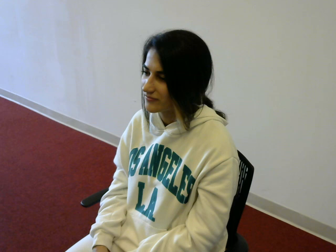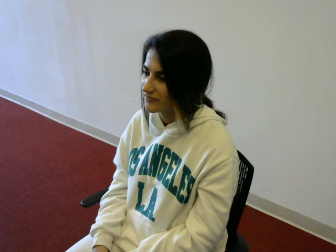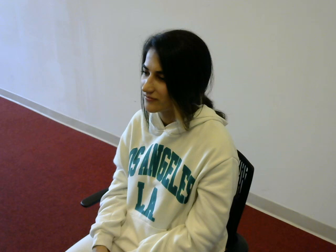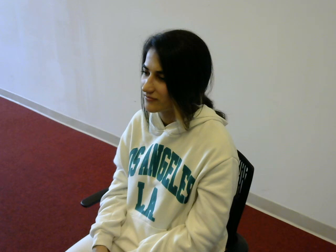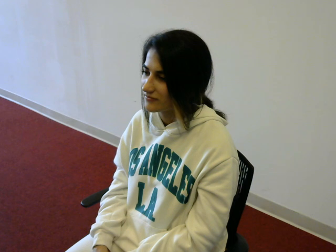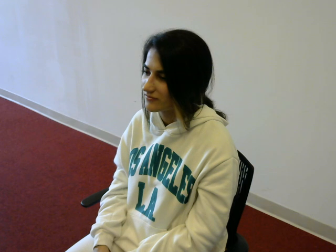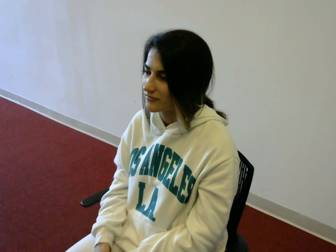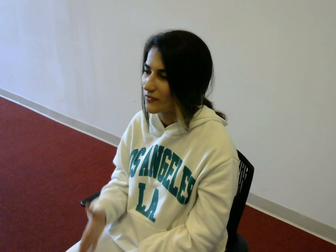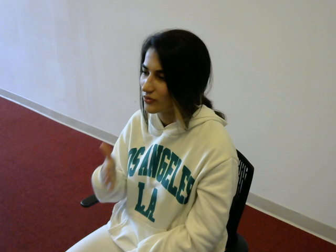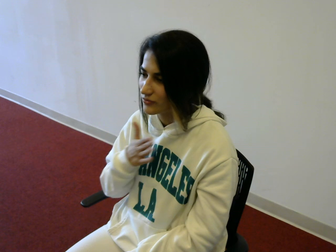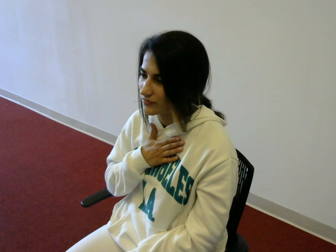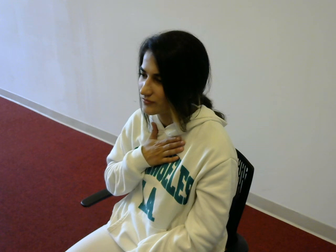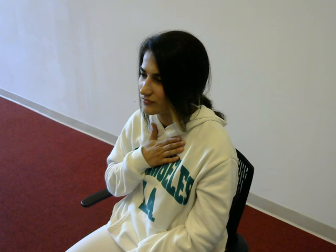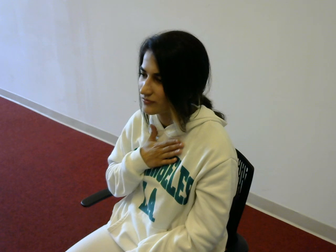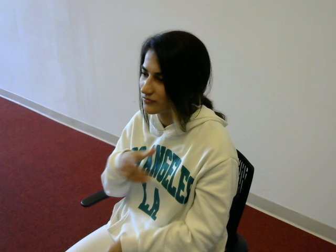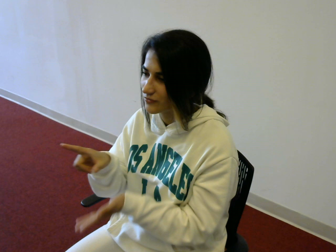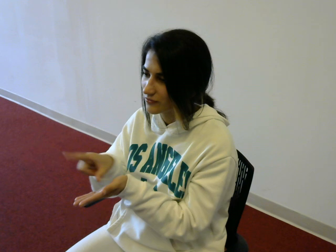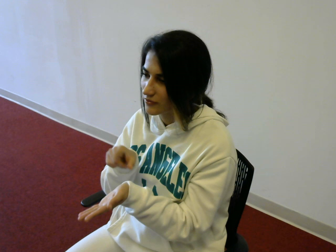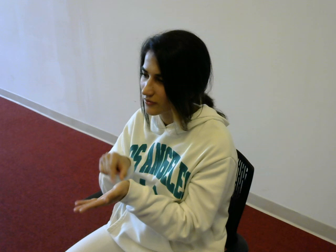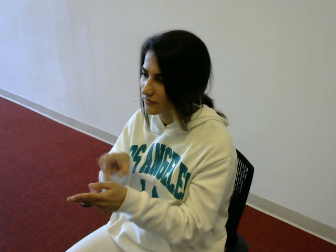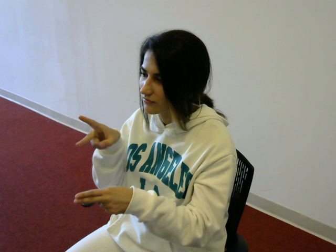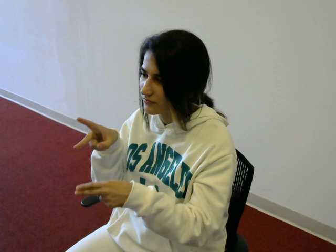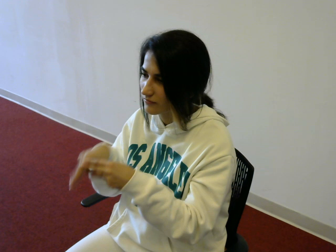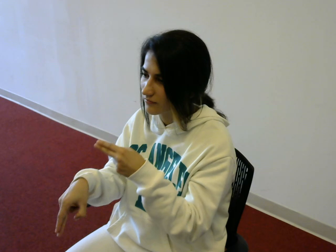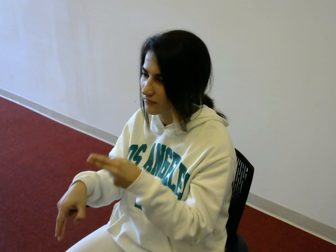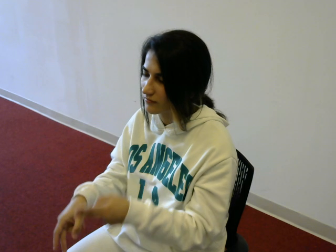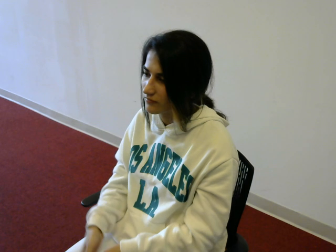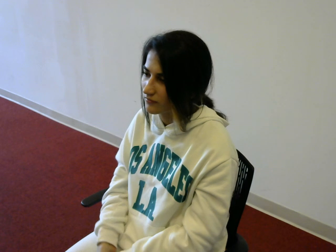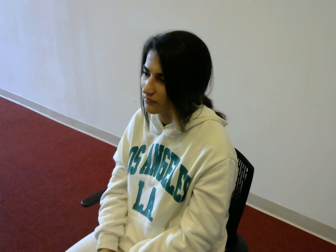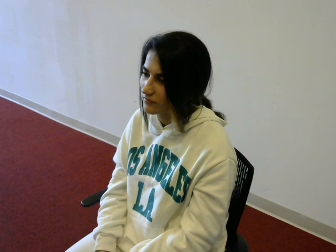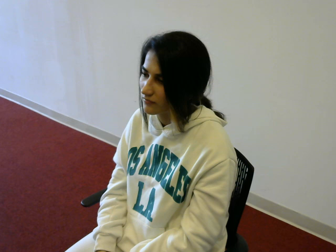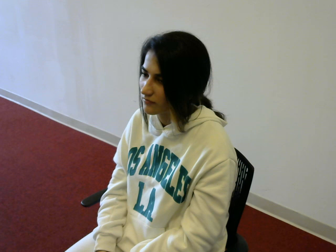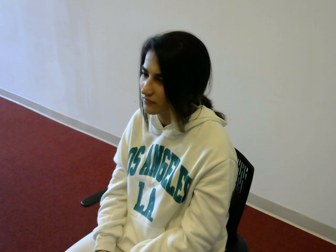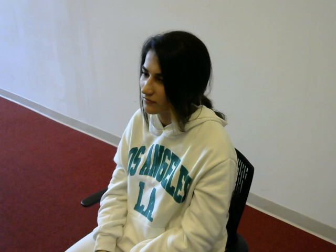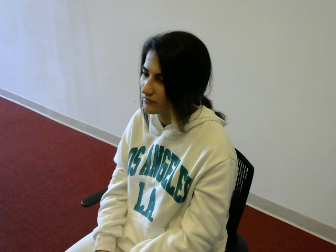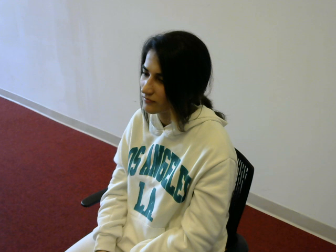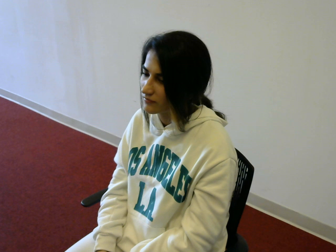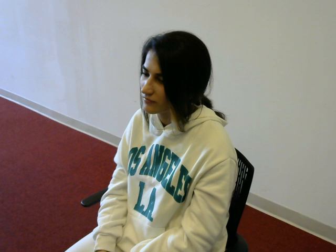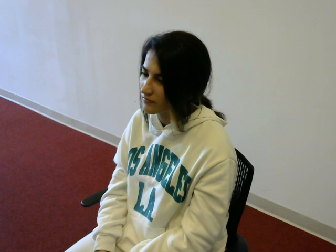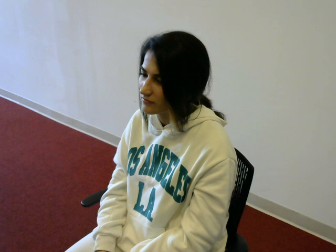Mənim pensiyamı kəsiblər